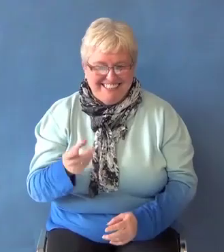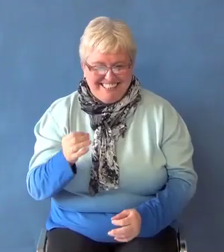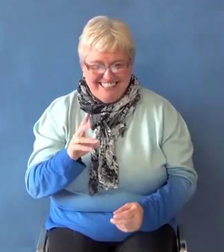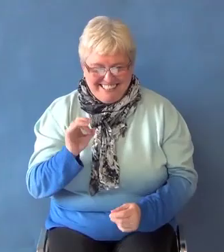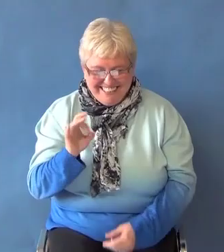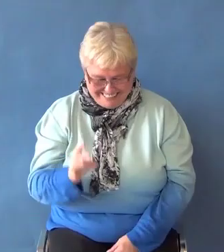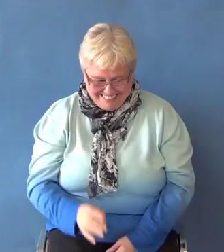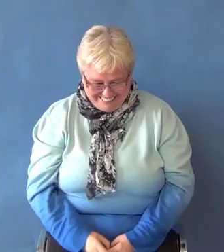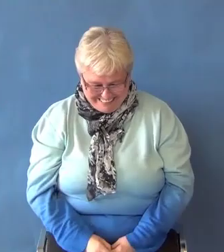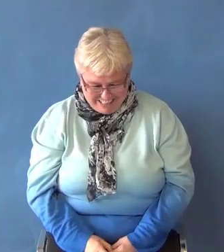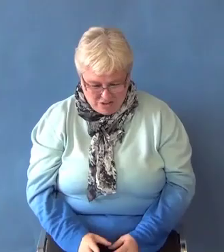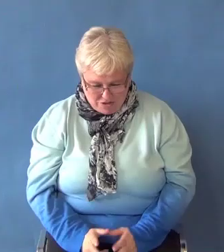Tak, tak.